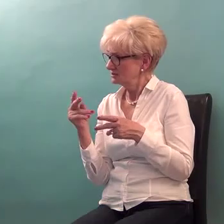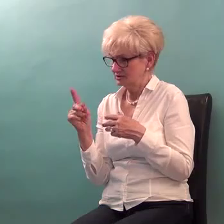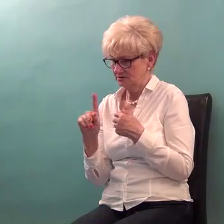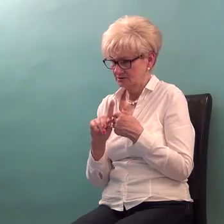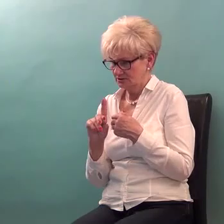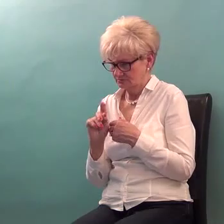Numer...